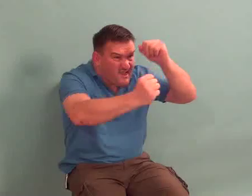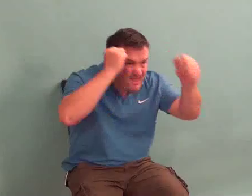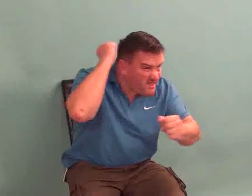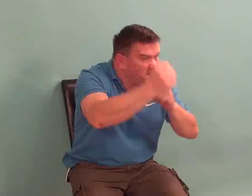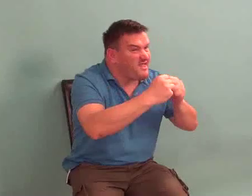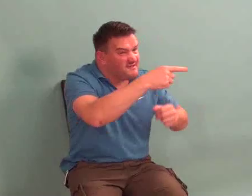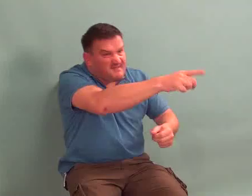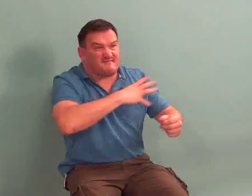"Było walenie w twoje drzwi."